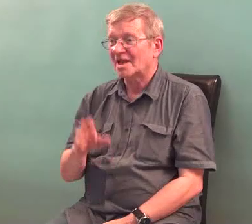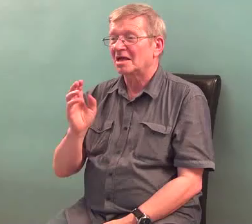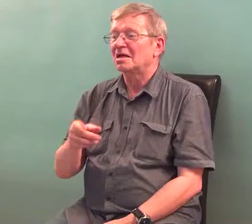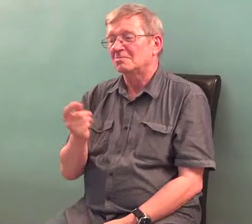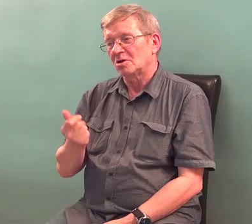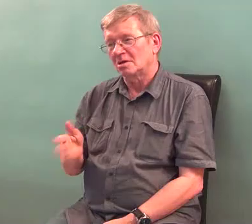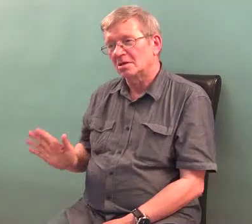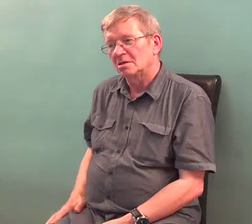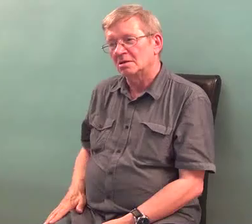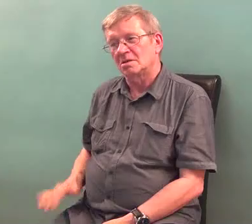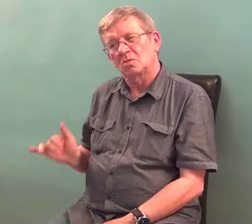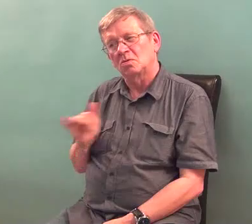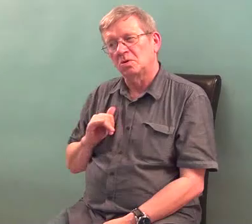Trzeba mieć pieniądze w kieszeni na wszelki wypadek.